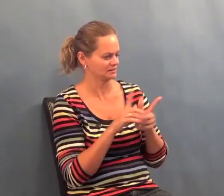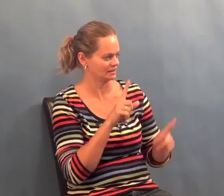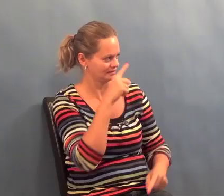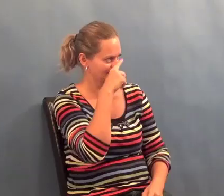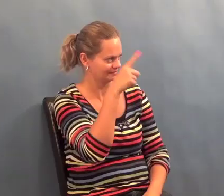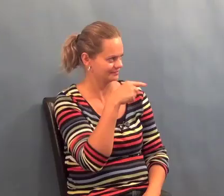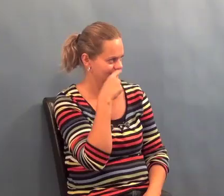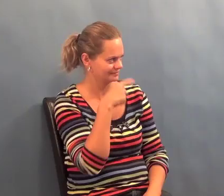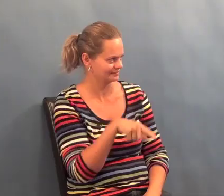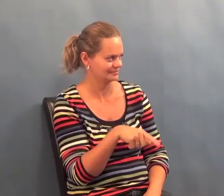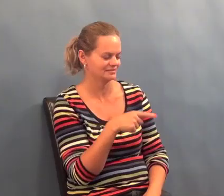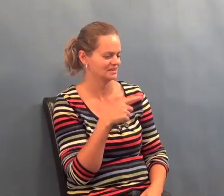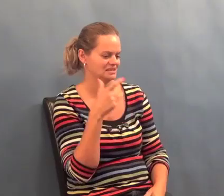Na tę bajkę miga się w ten sposób: "komiks"?